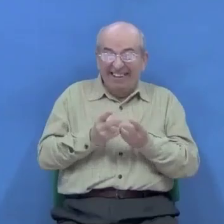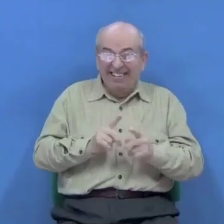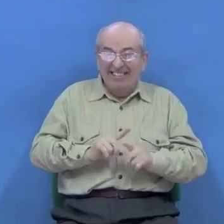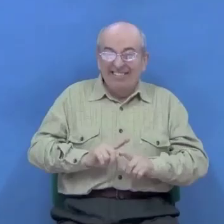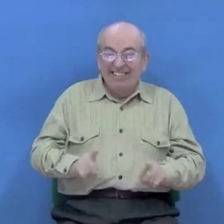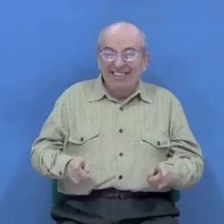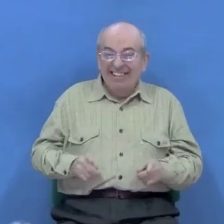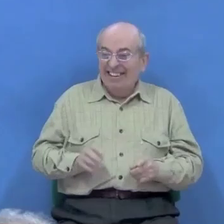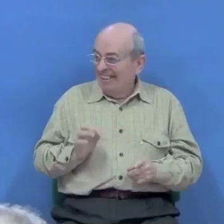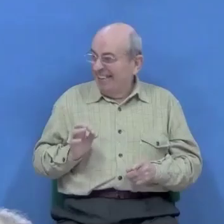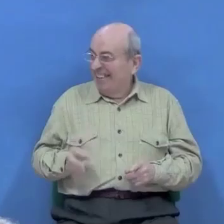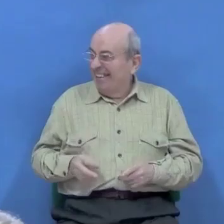Nie wolno im razem spać.